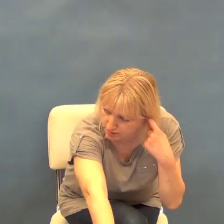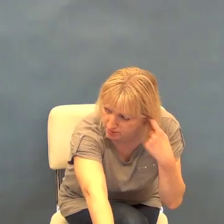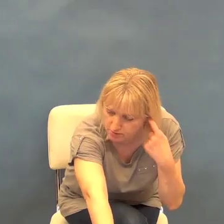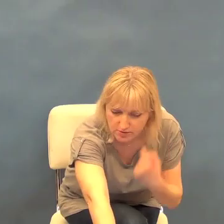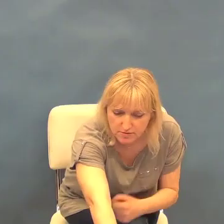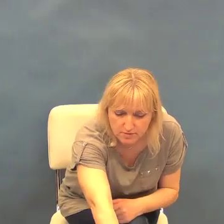Słyszy?